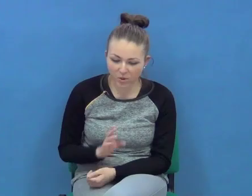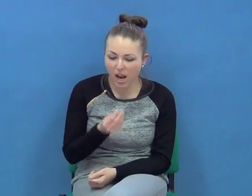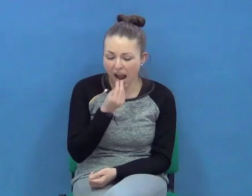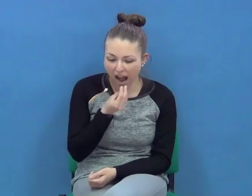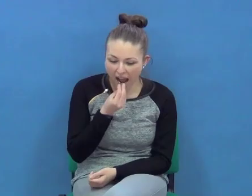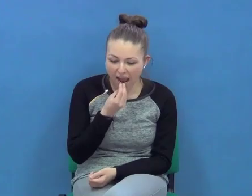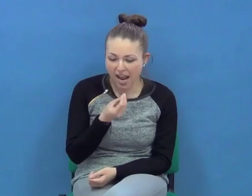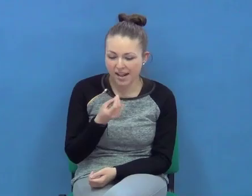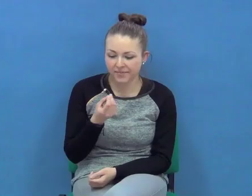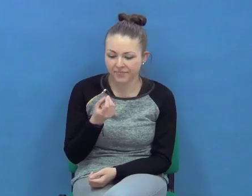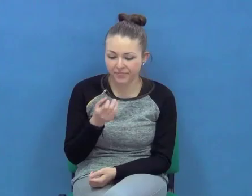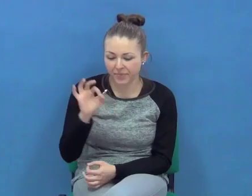Jeść...